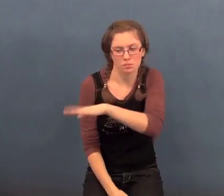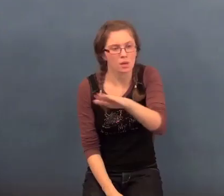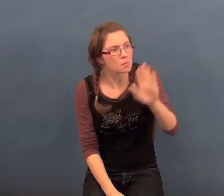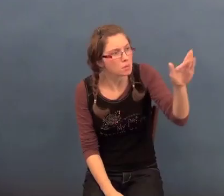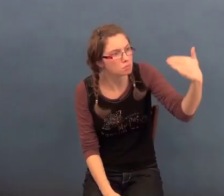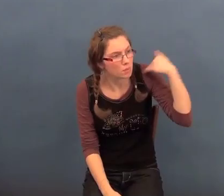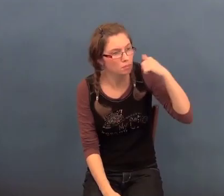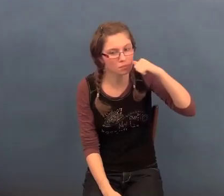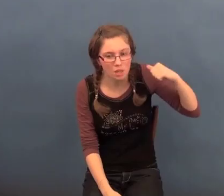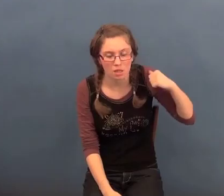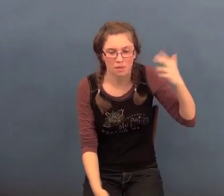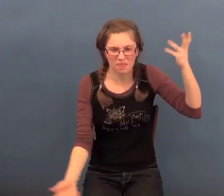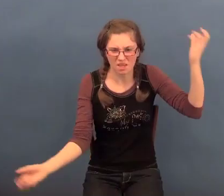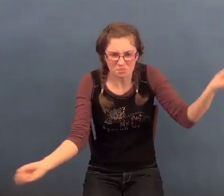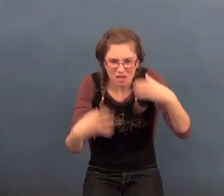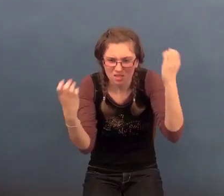Mówią mu: "Wczoraj był alarm. Przyjechała straż pożarna, policja!".